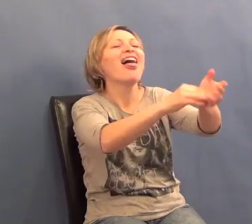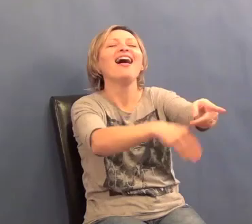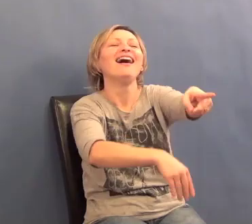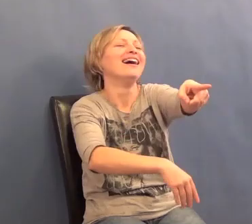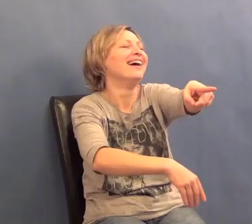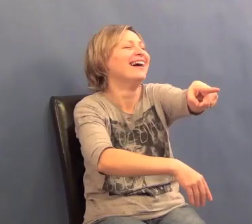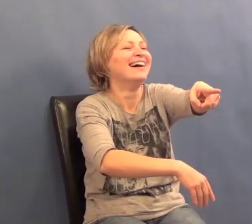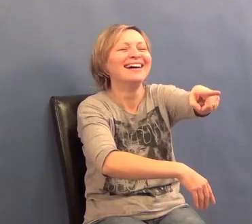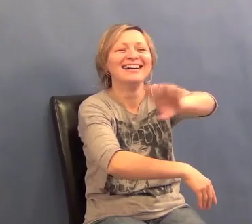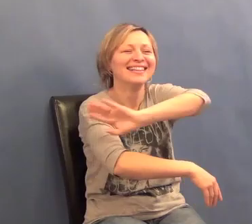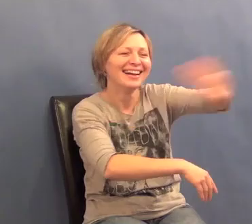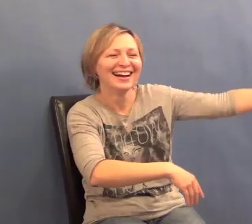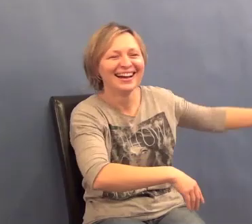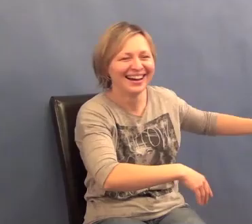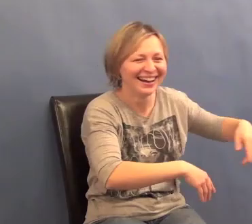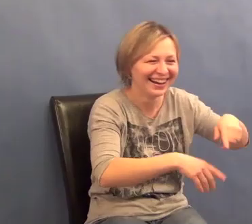Wymyślasz, nie.